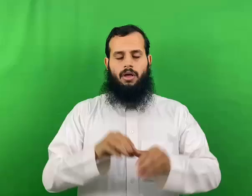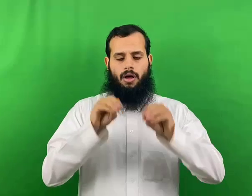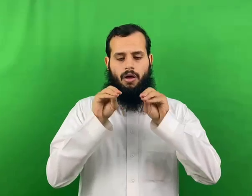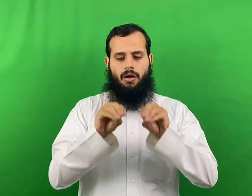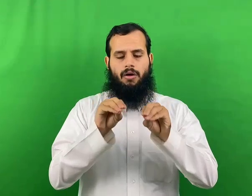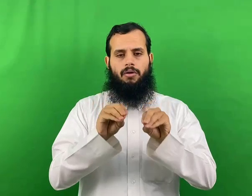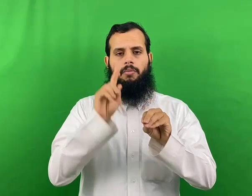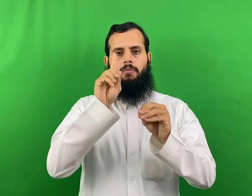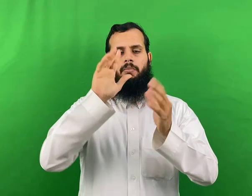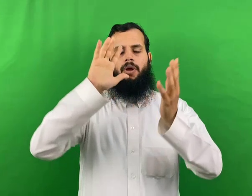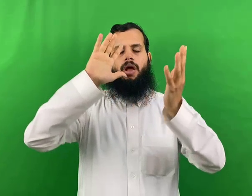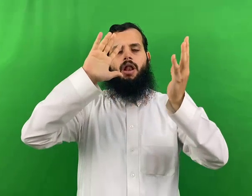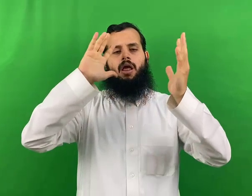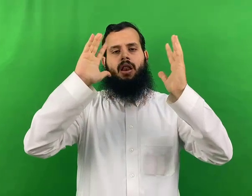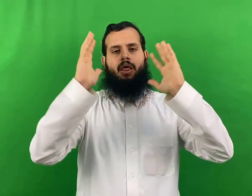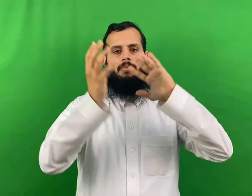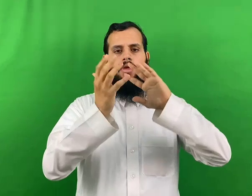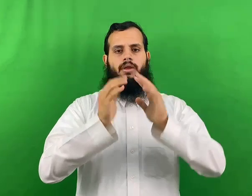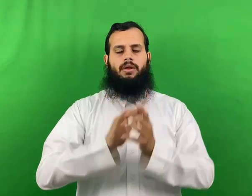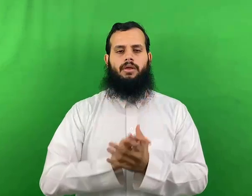رب العالمين